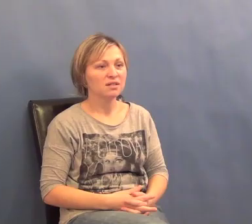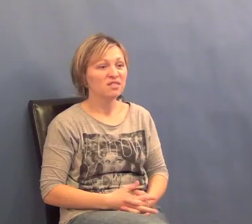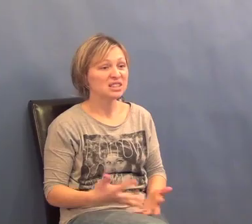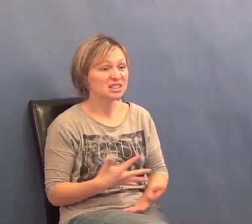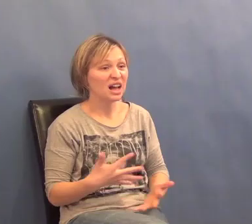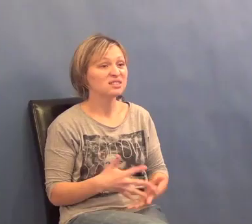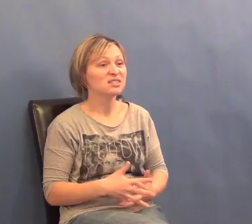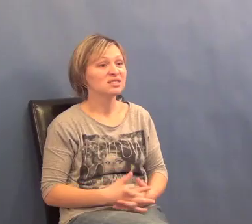Za dużo.